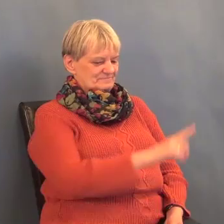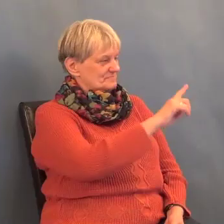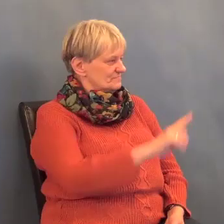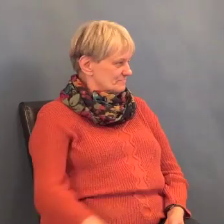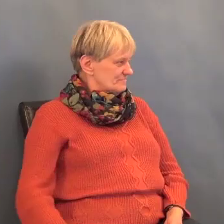Przekreślone.